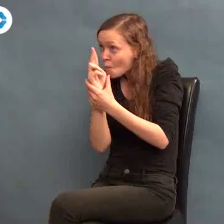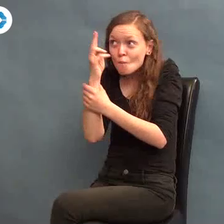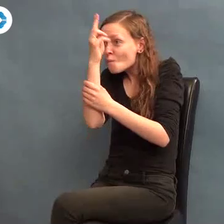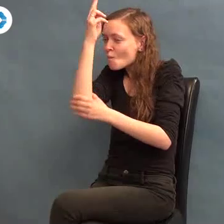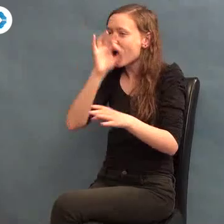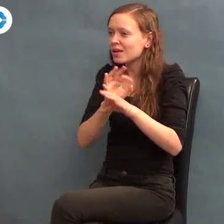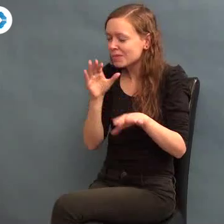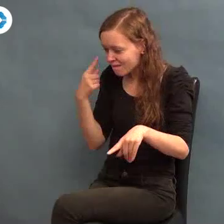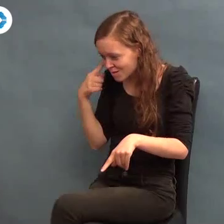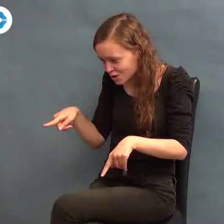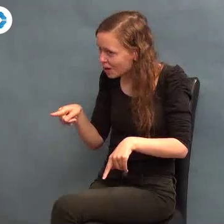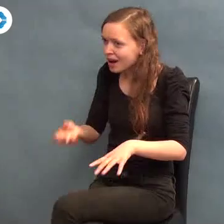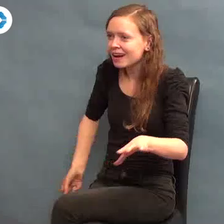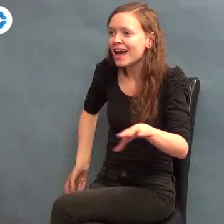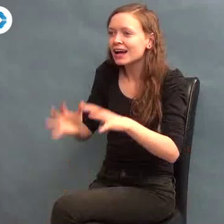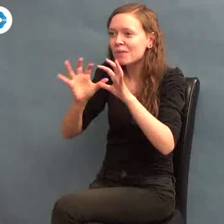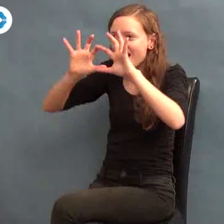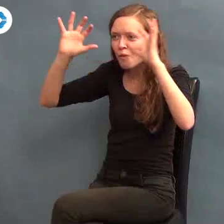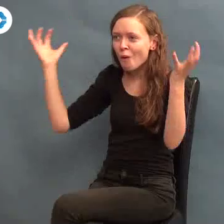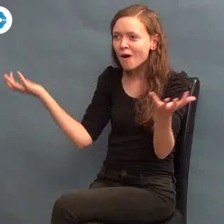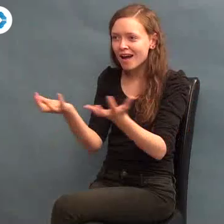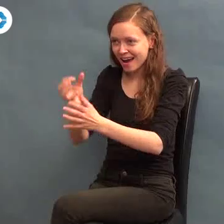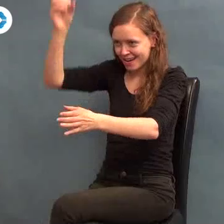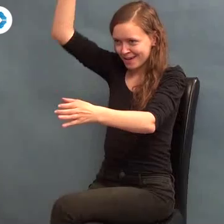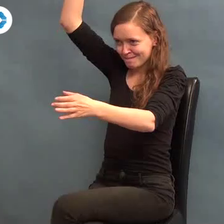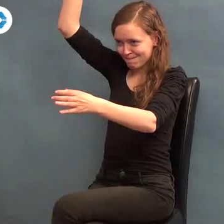Ptak to zobaczył i wrzucił do rynny dużą kulę do kręgli.